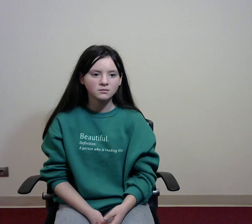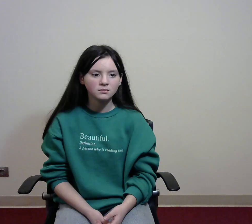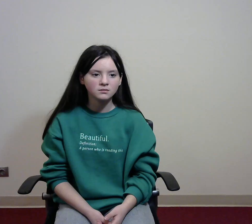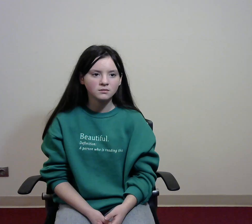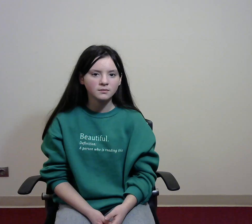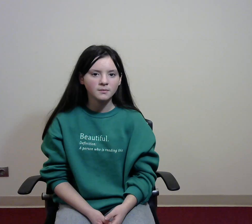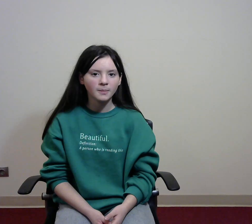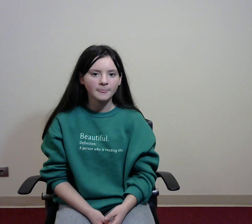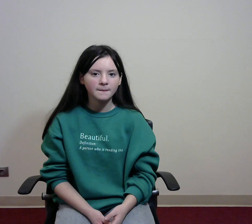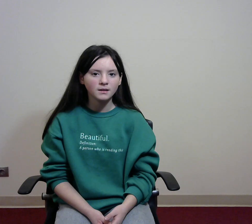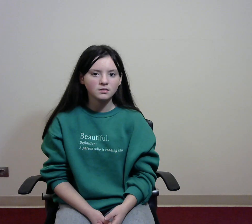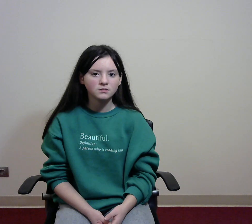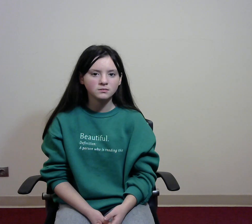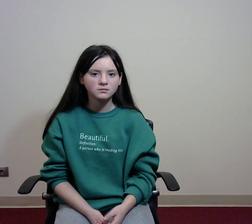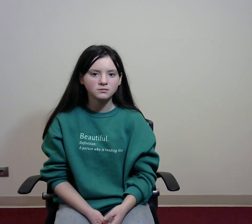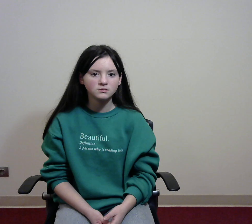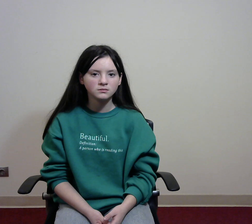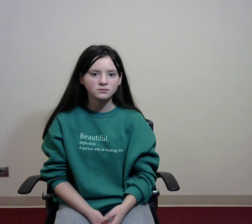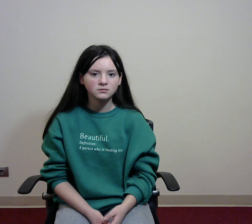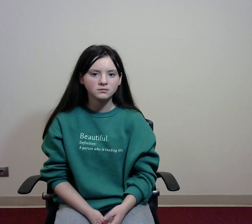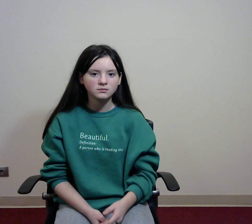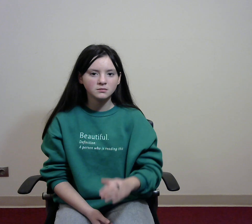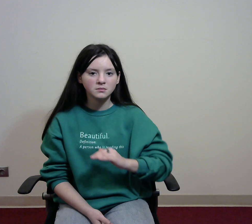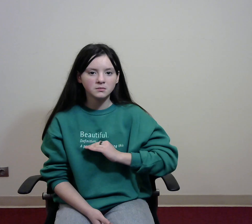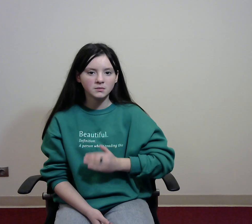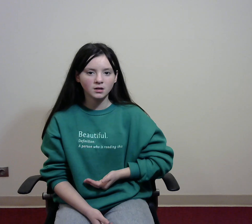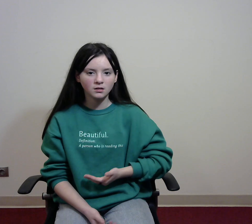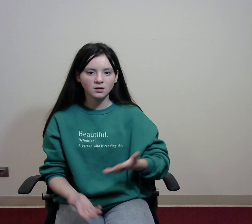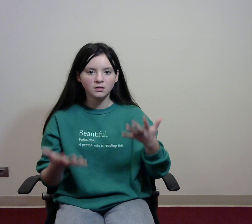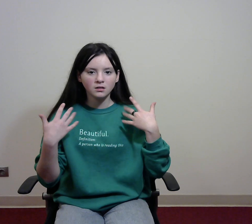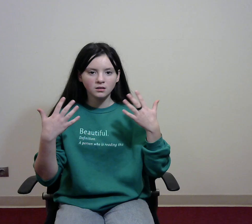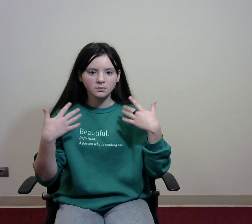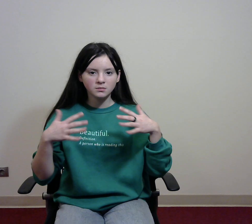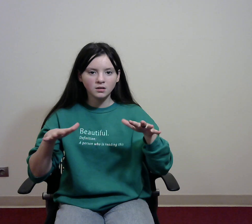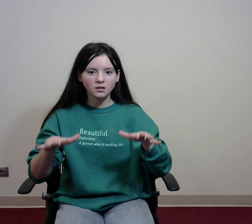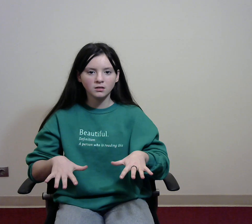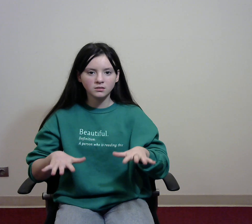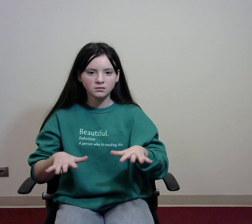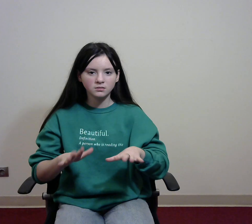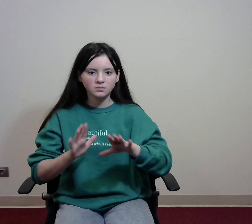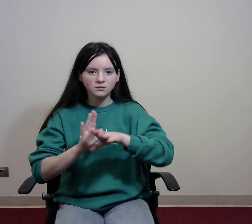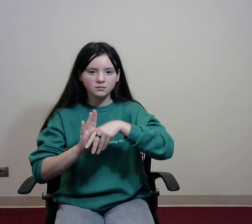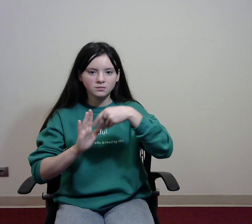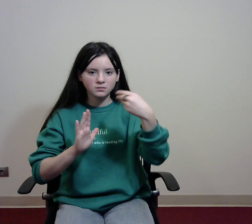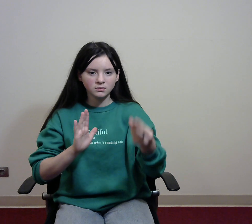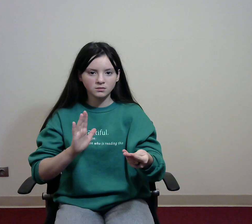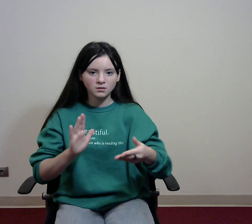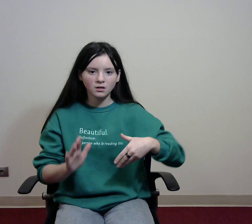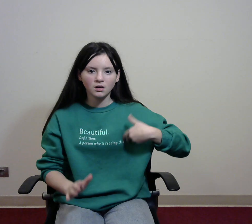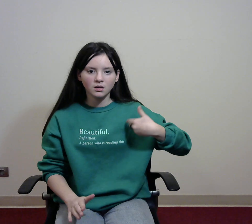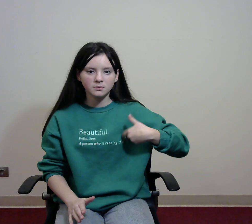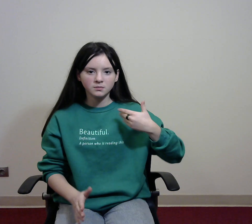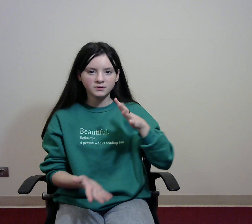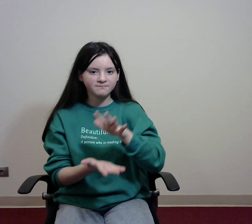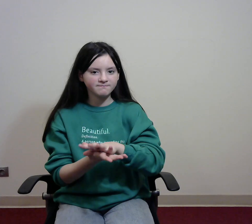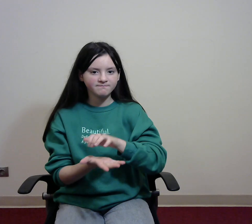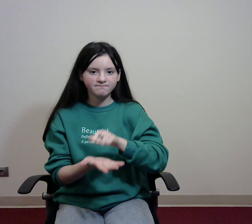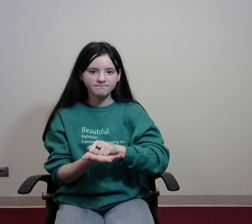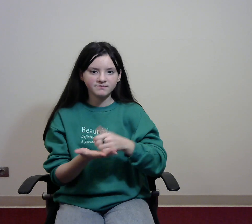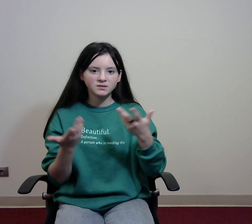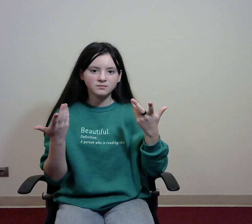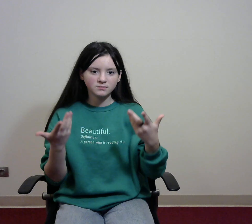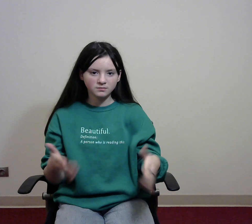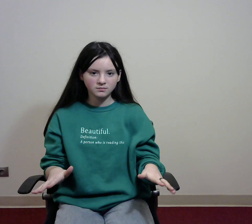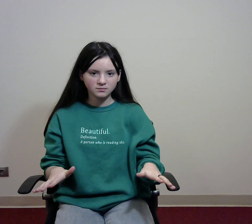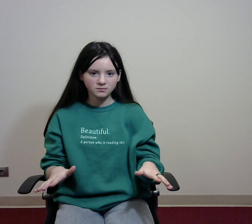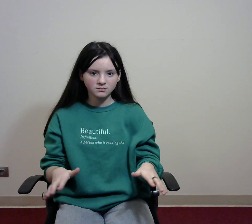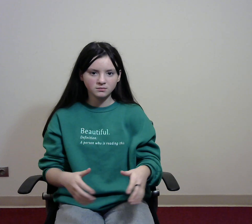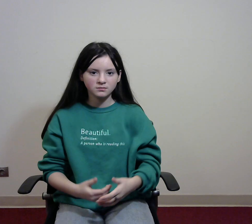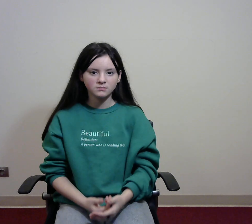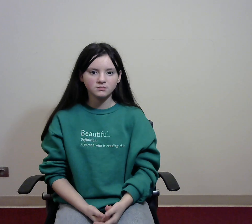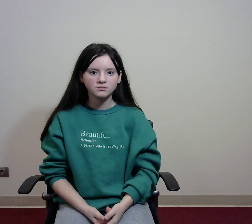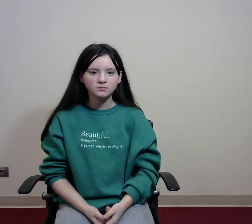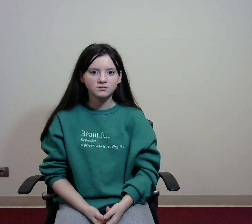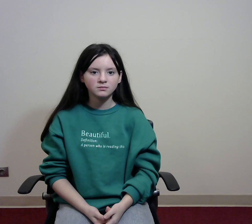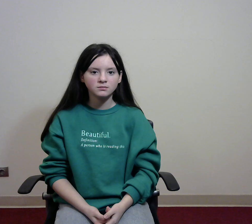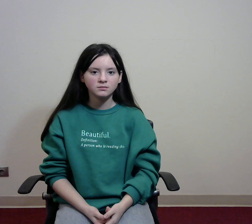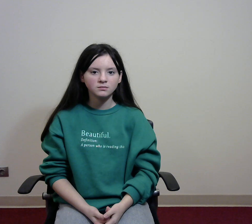Bağda yerə düşən meyvələr xarab olmuşdu